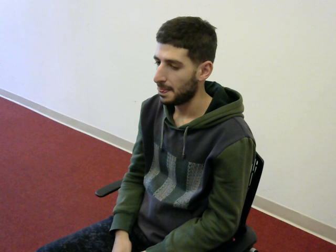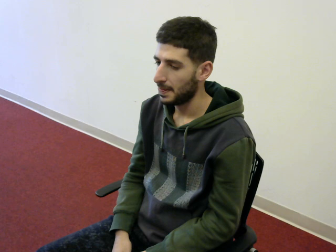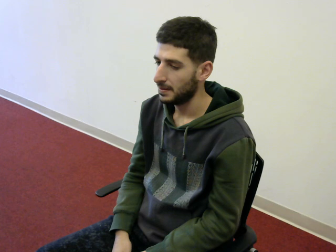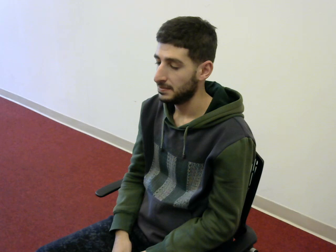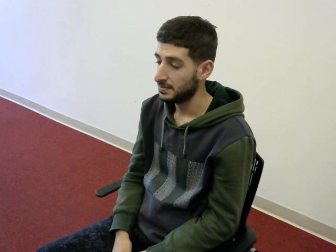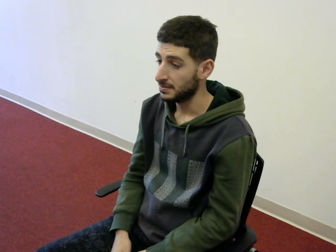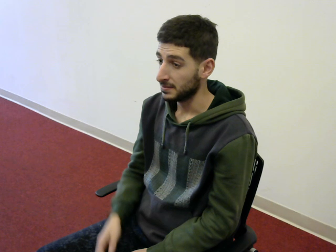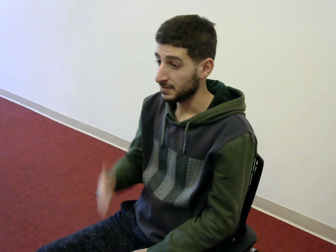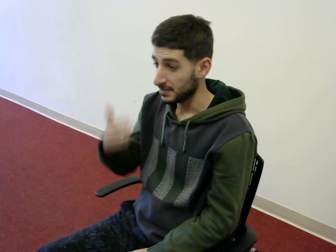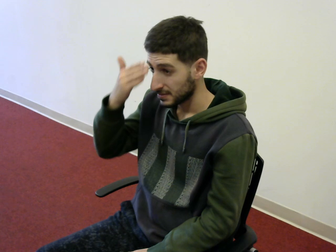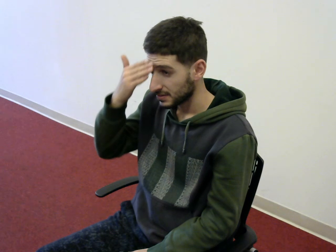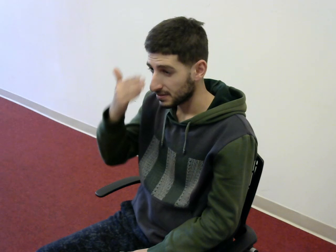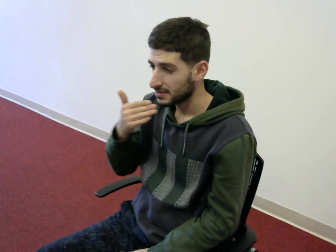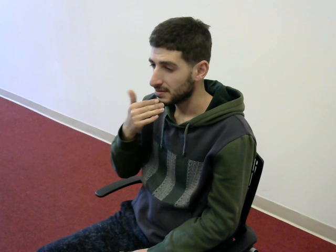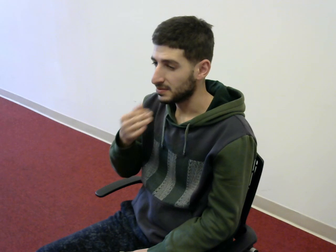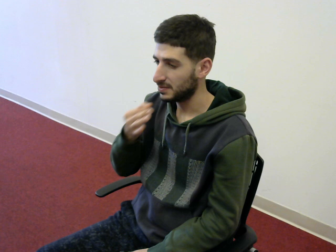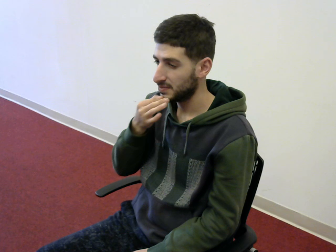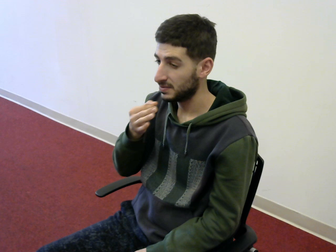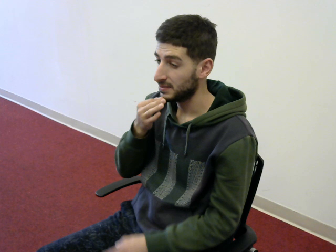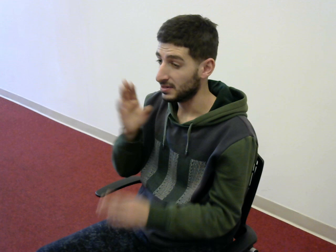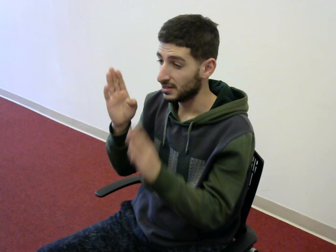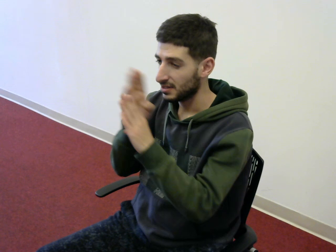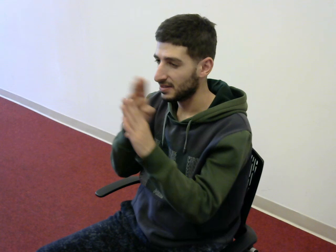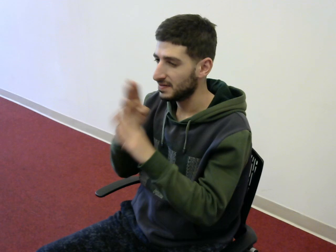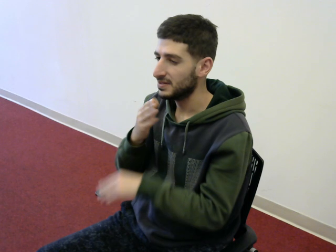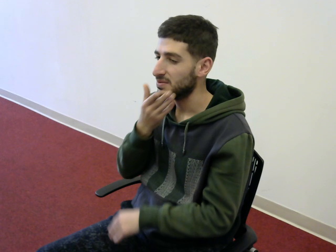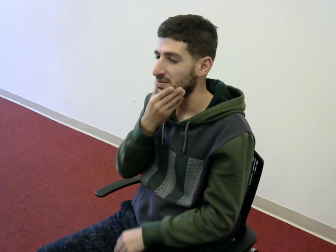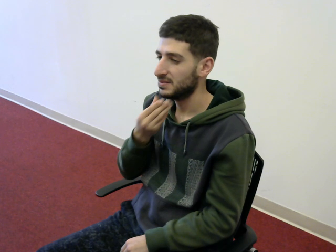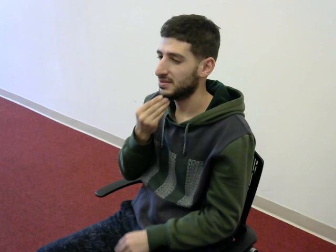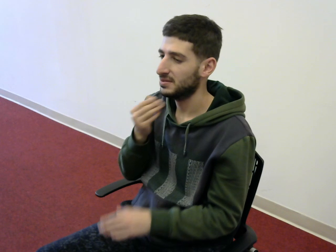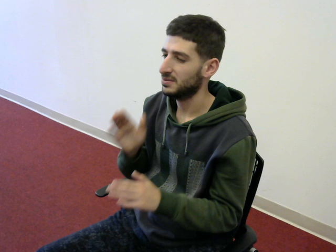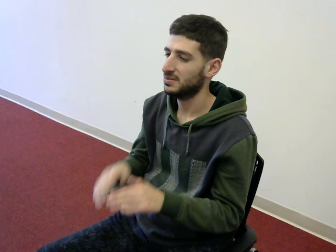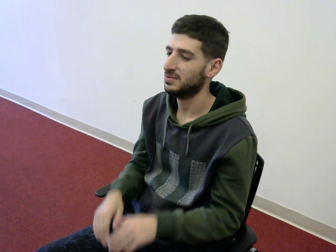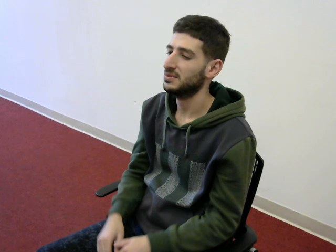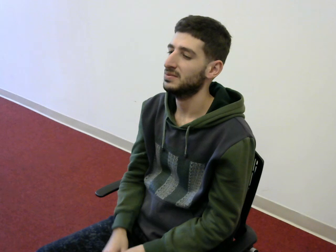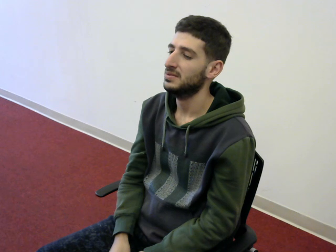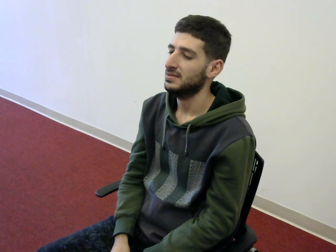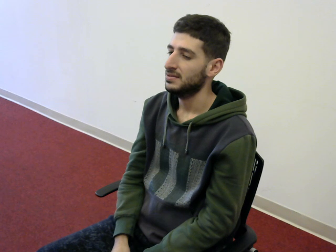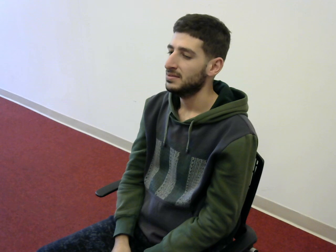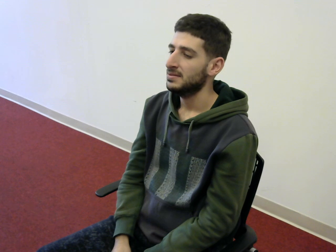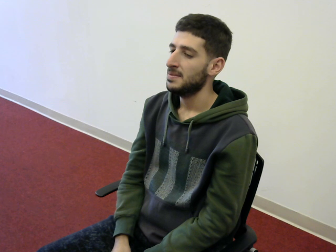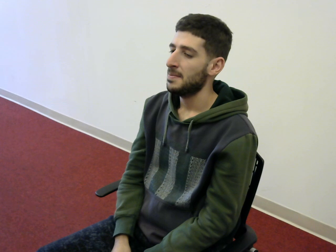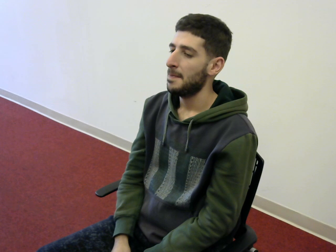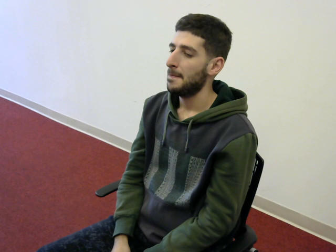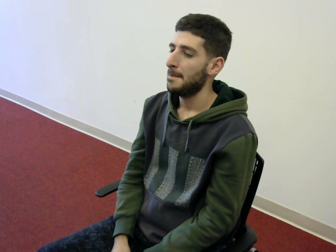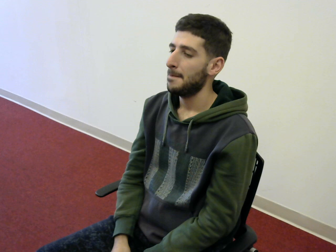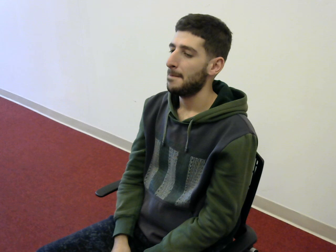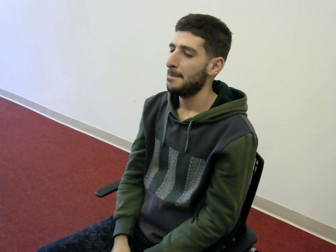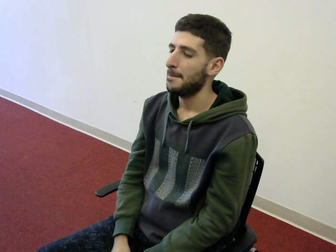Yazda havalar qəşəng olur